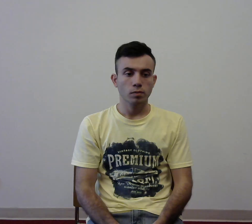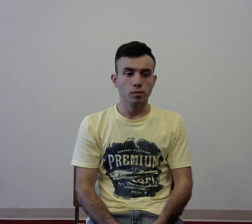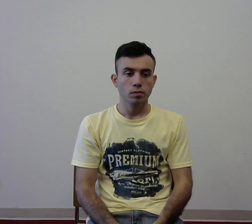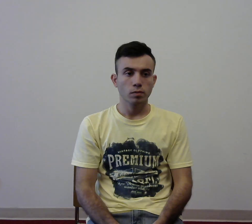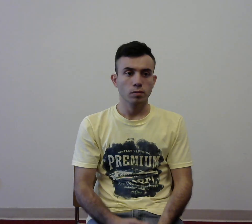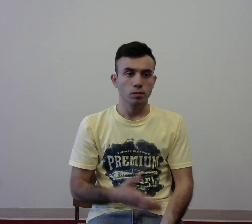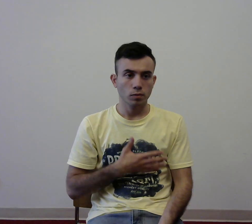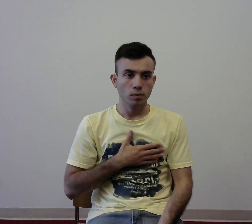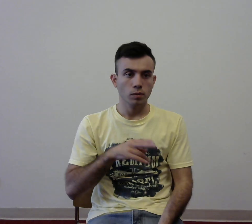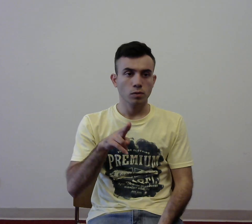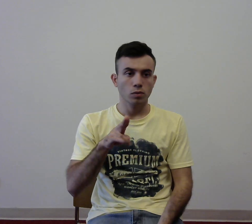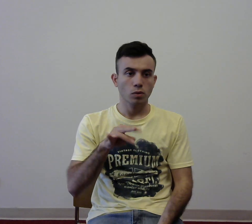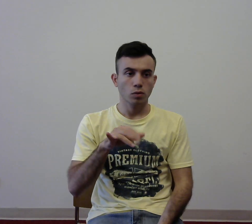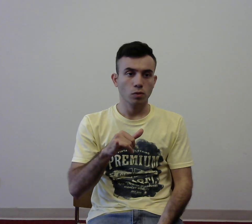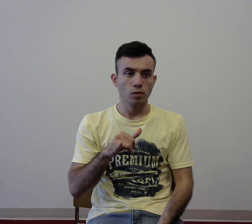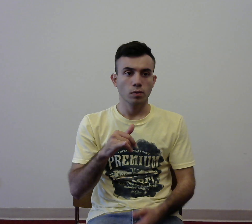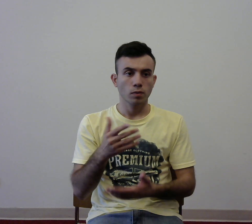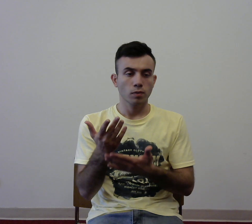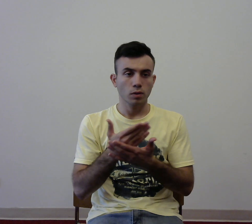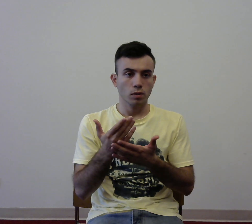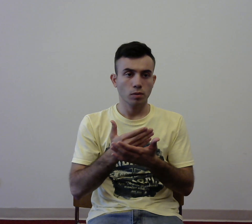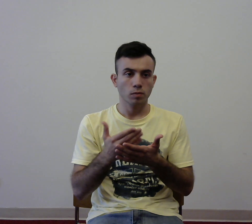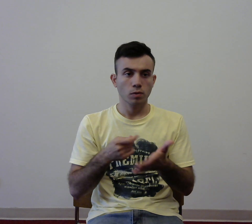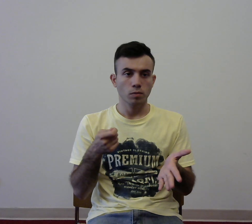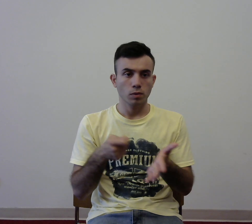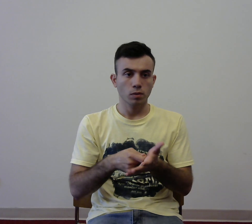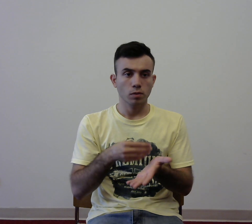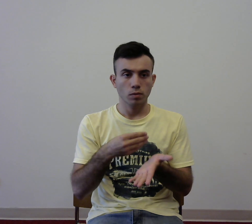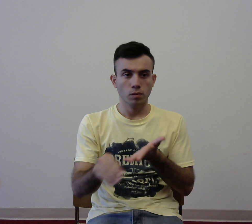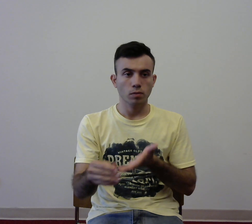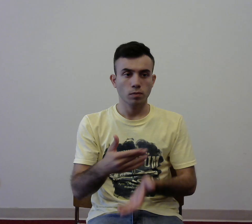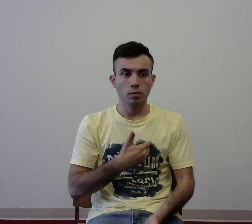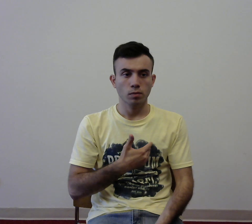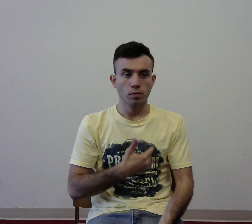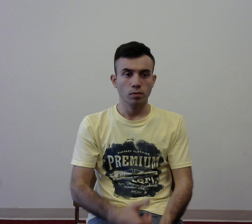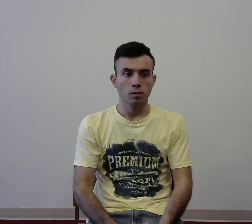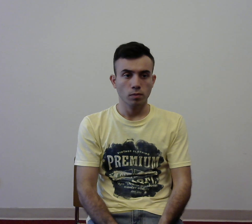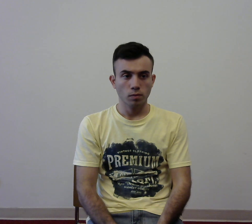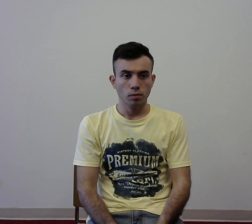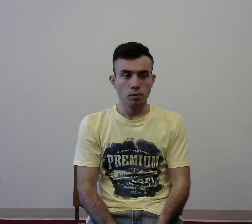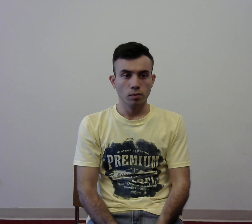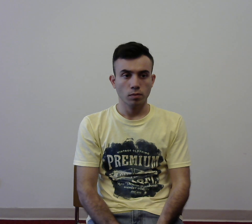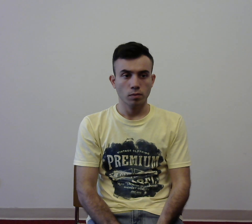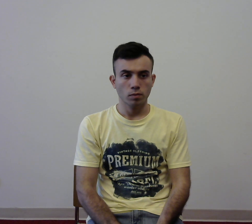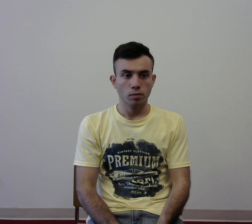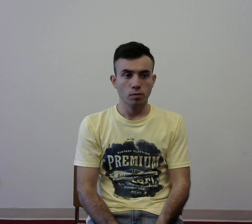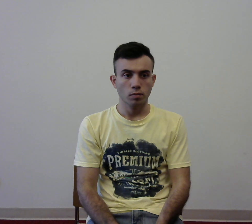Mən "Dolu" filminə bilet almaq istəyirəm